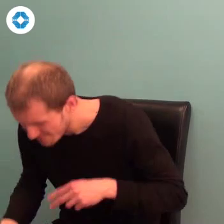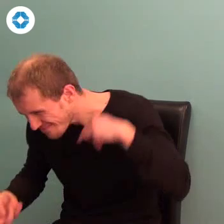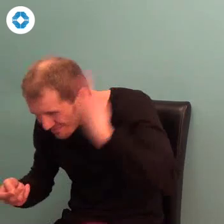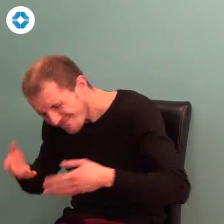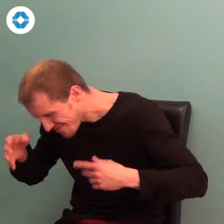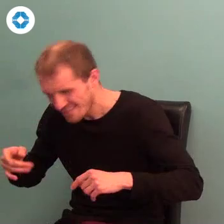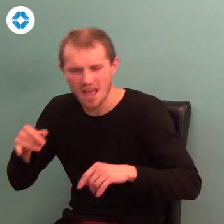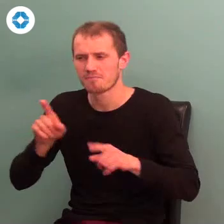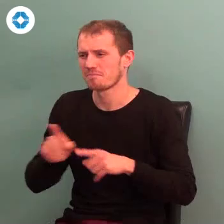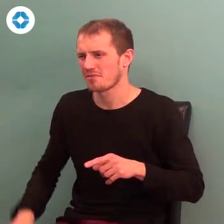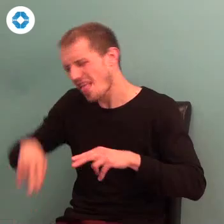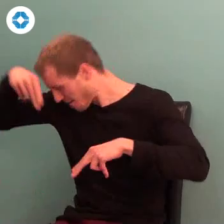Pies tak samo spada z okna i turla się.